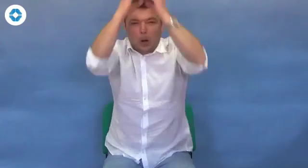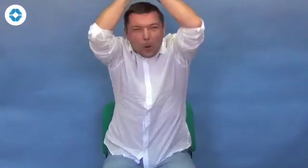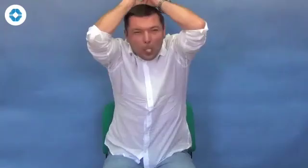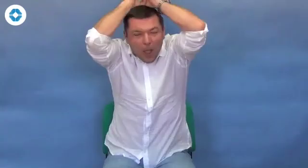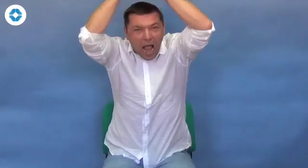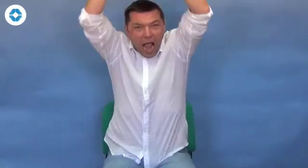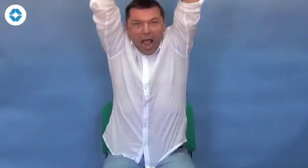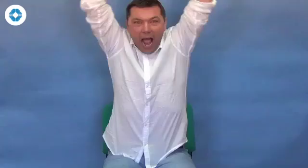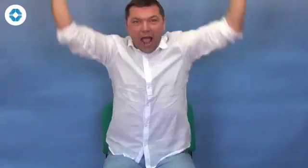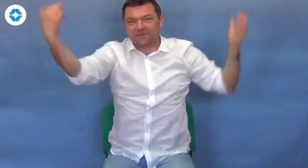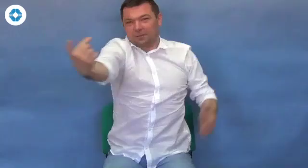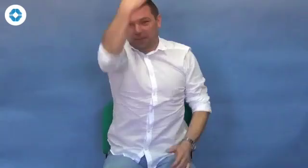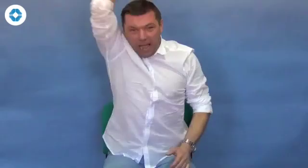W duży owoc łatwiej trafić.